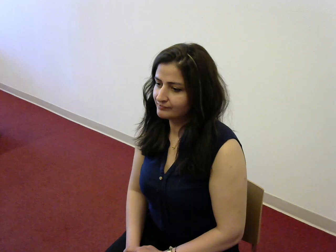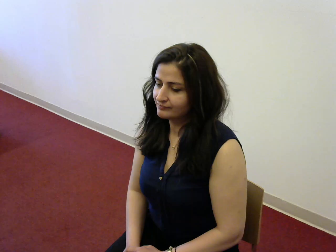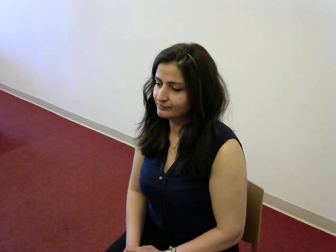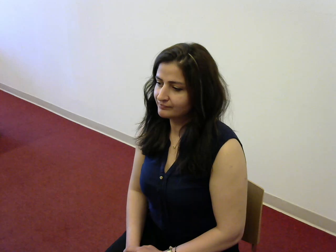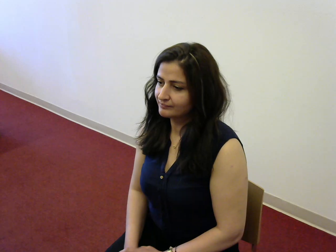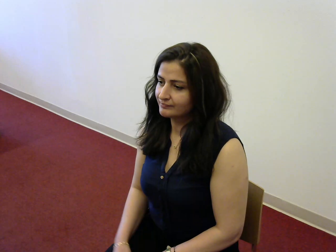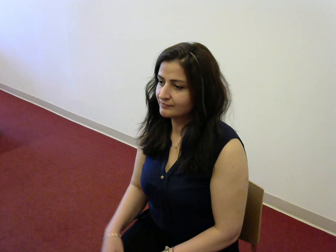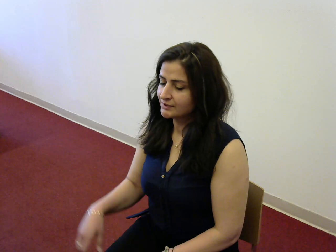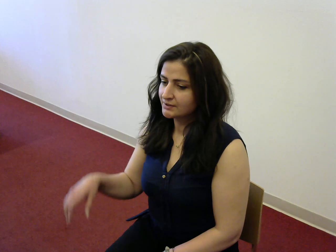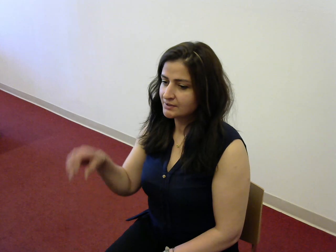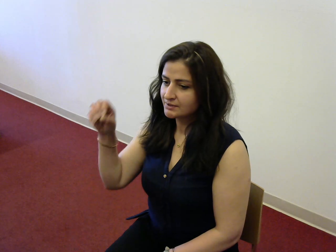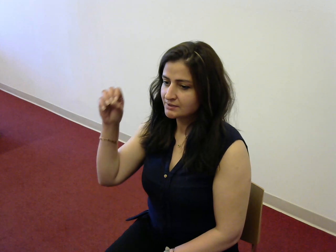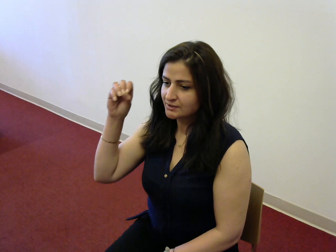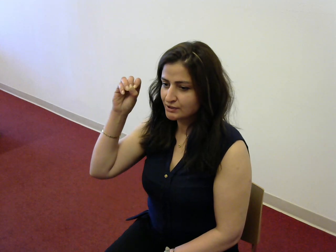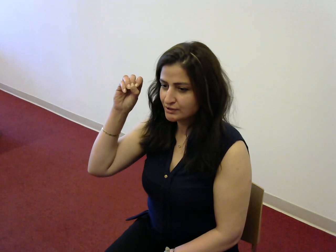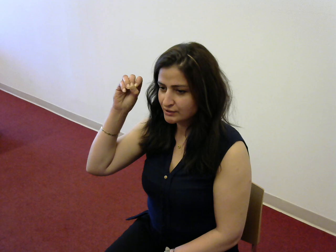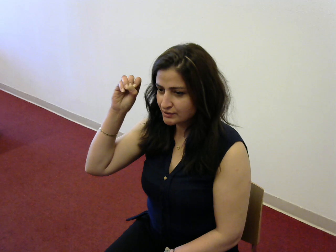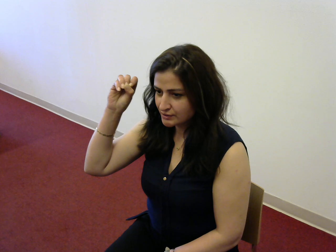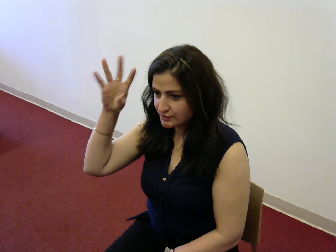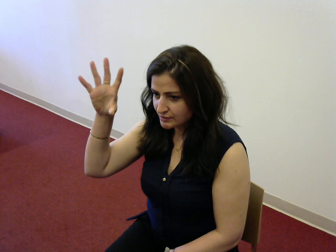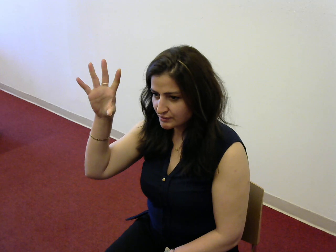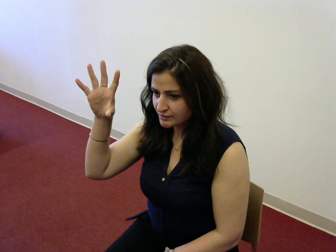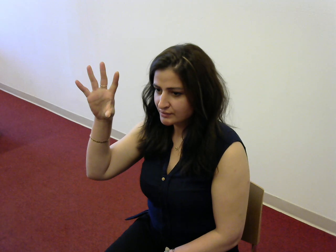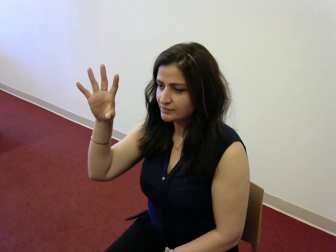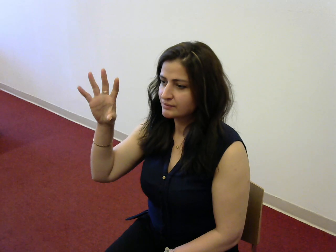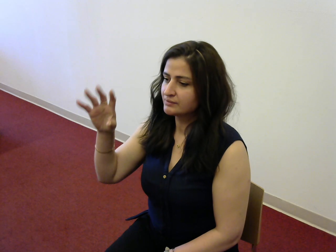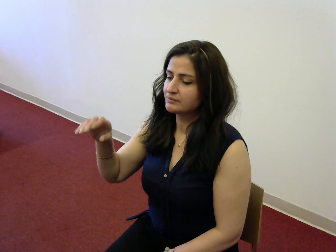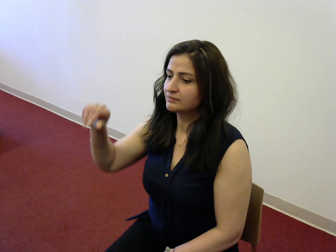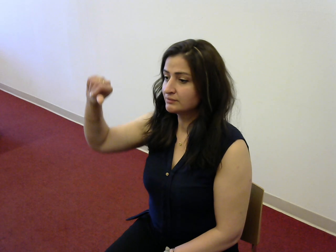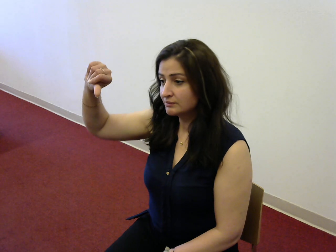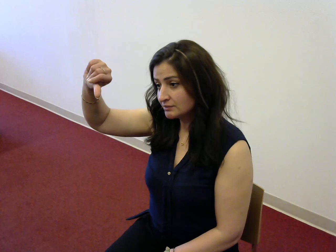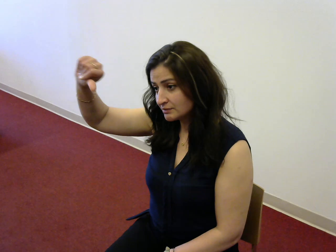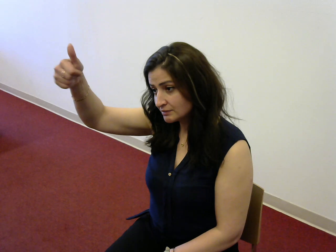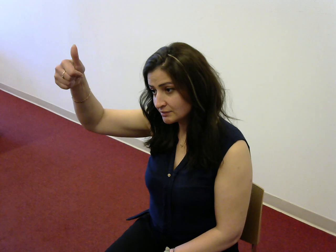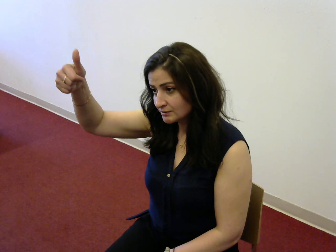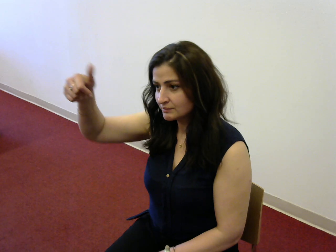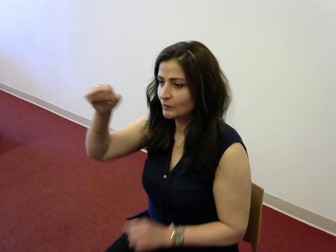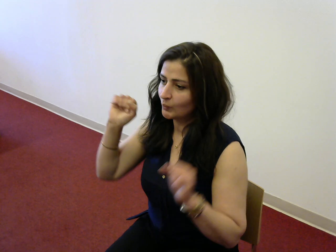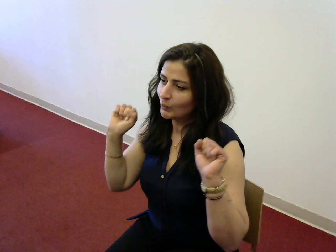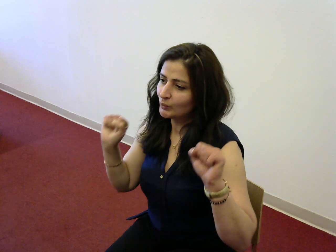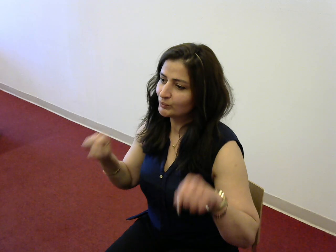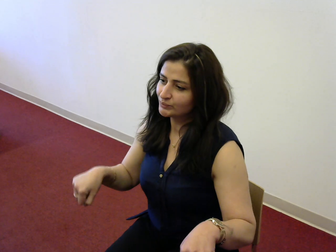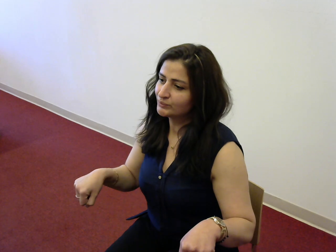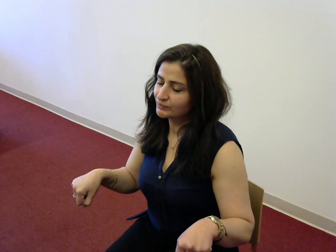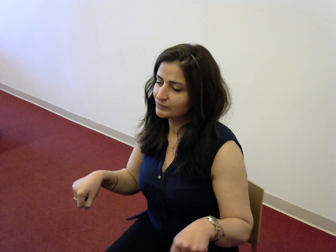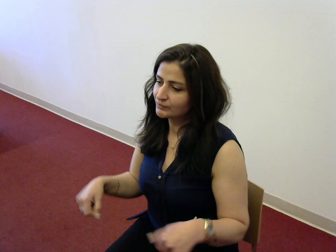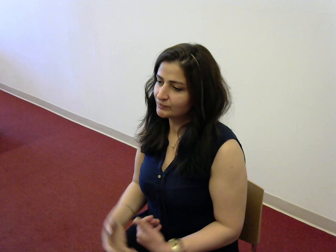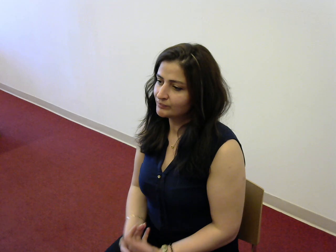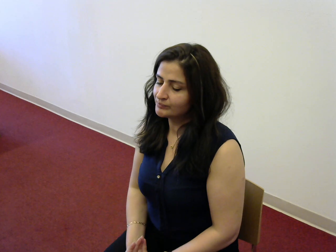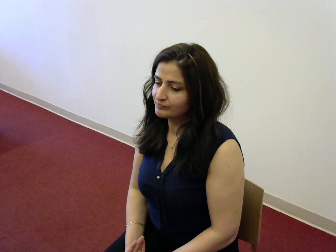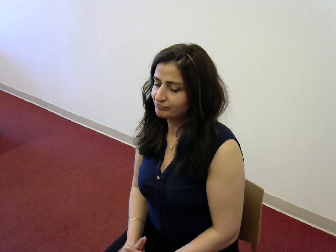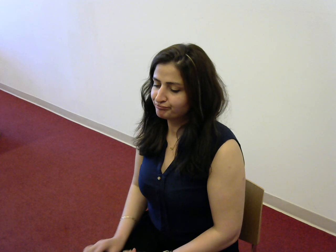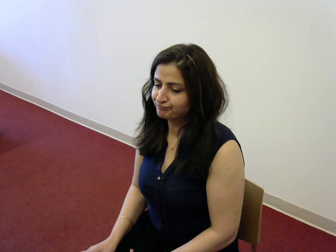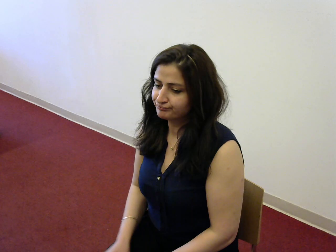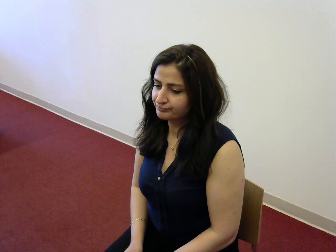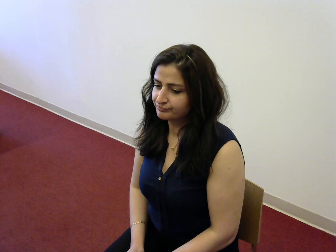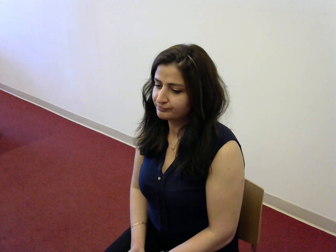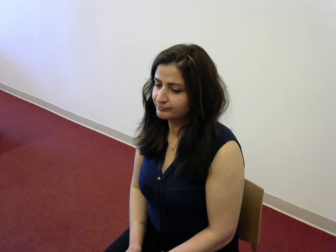İşığı yandırmaq olarmı?